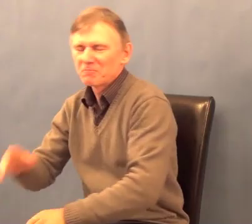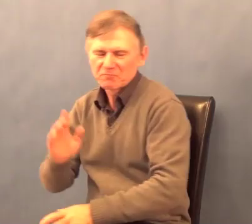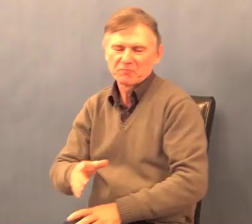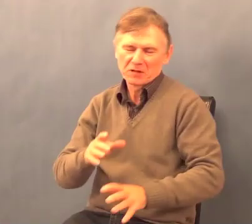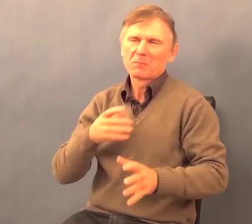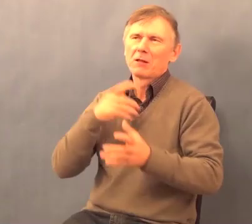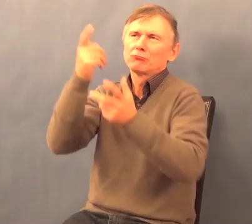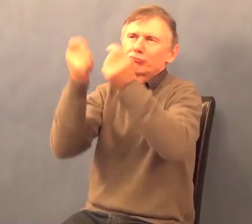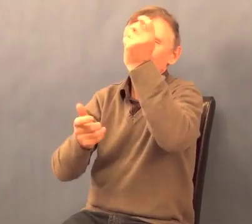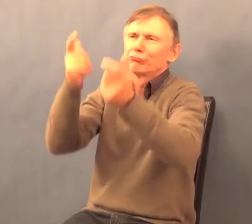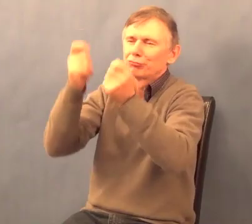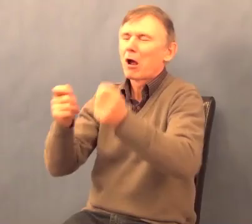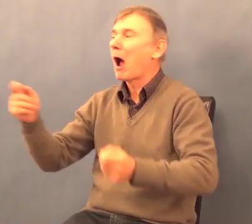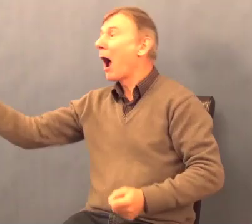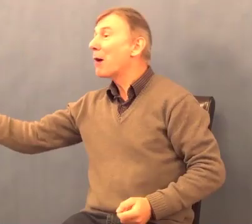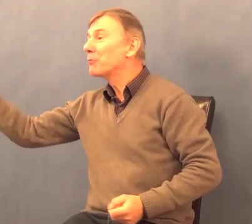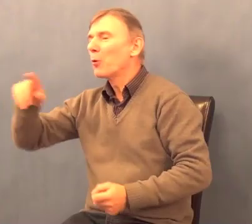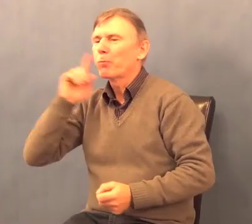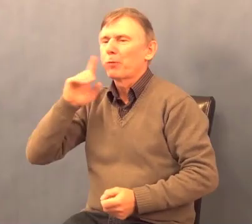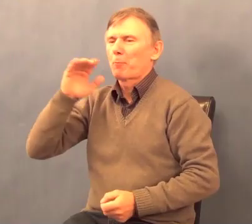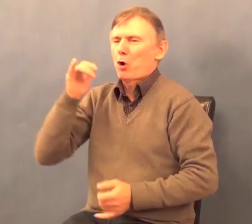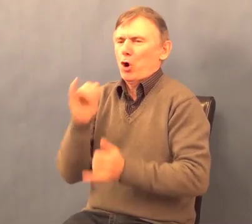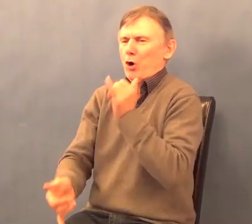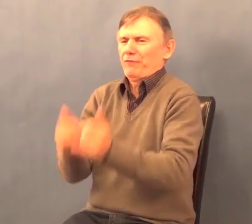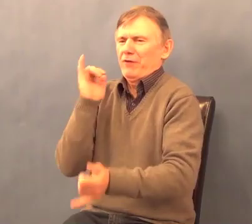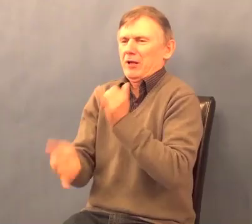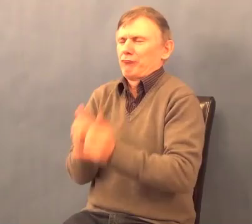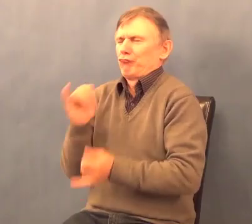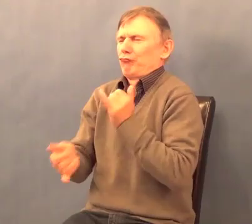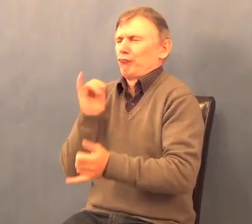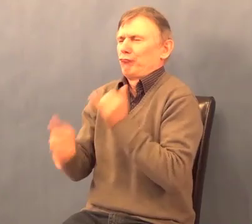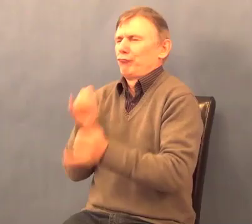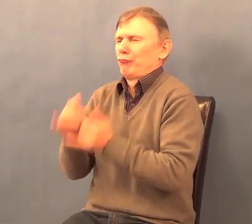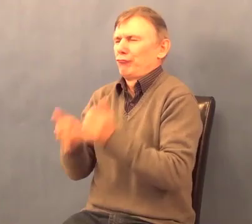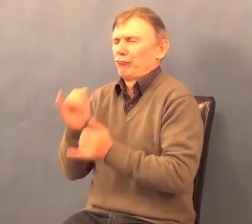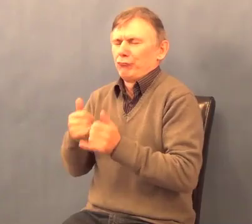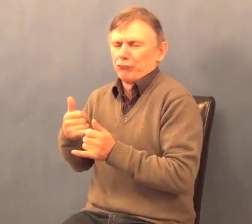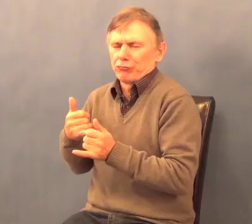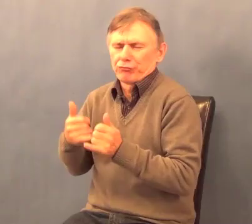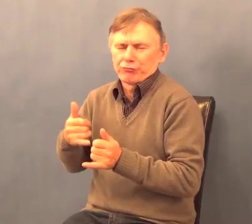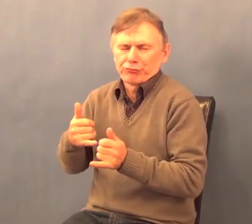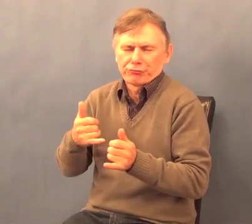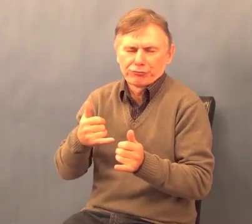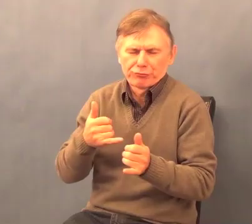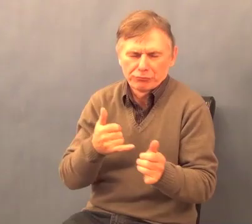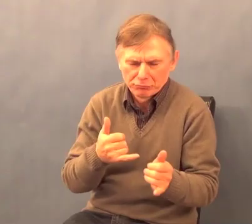Pan zrywa gruszki z drzewa, a tamtej strony nadjeżdża chłopak na rowerze, zatrzymuje się przy koszach.